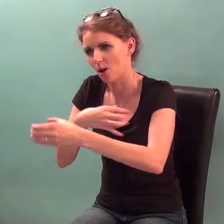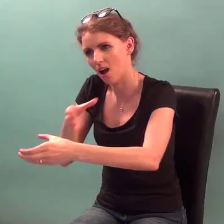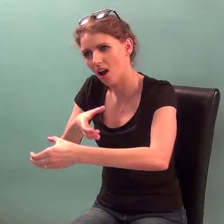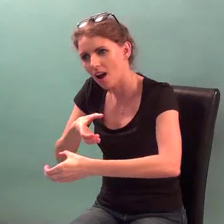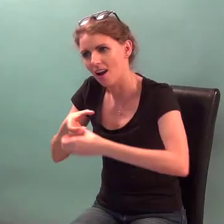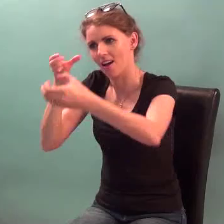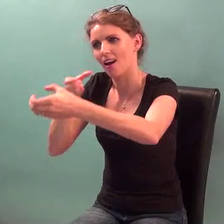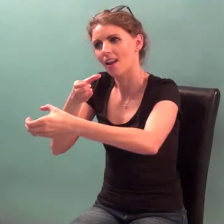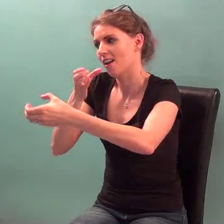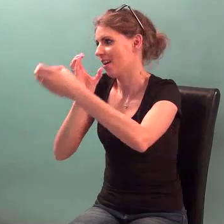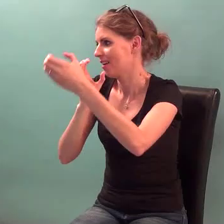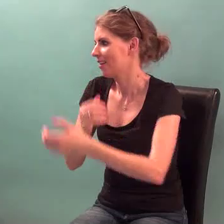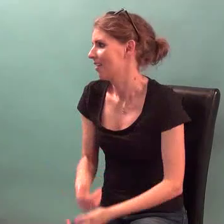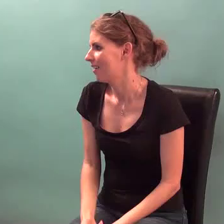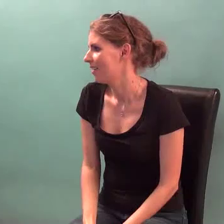Musimy się stuknąć kuflami i wypić piwo.